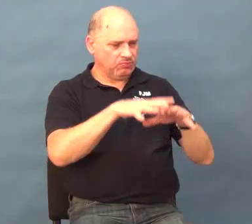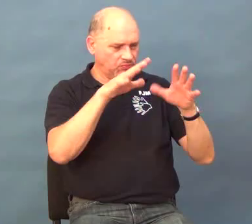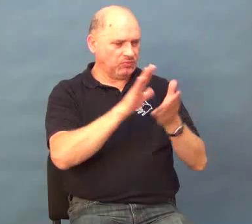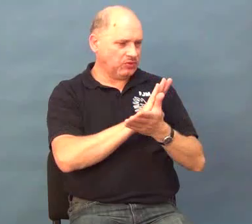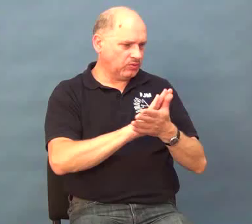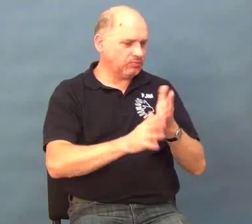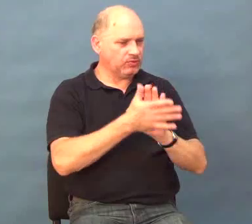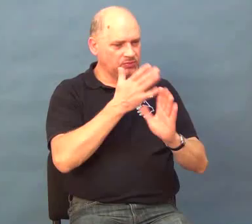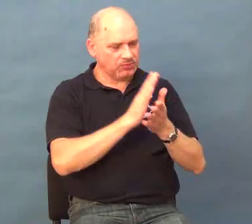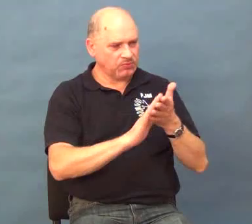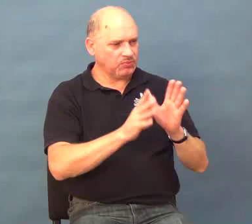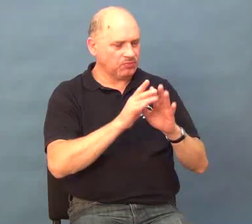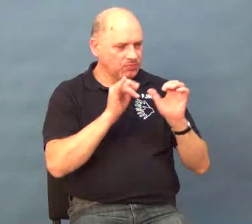Wrzucili już wszystkie gruszki, posprzątali.